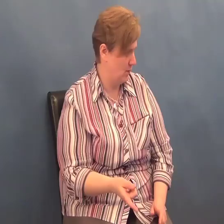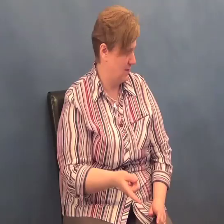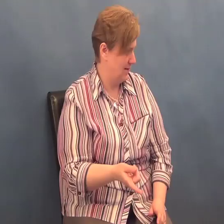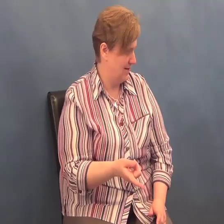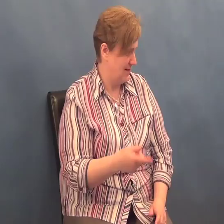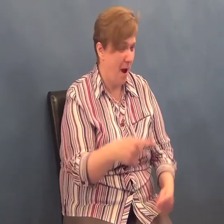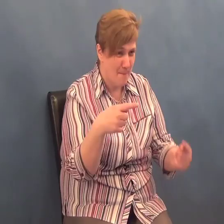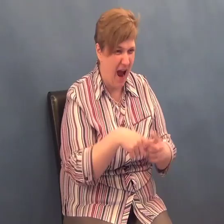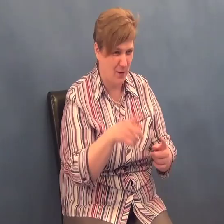To pasuje do...